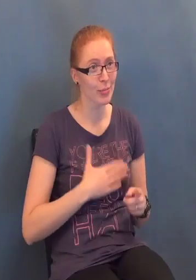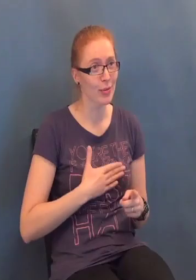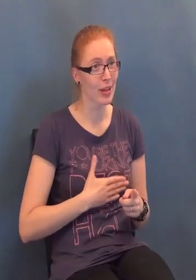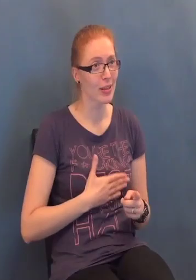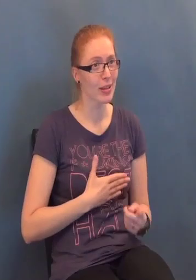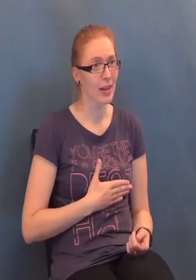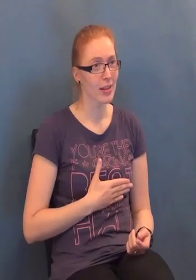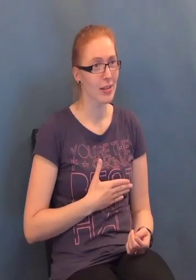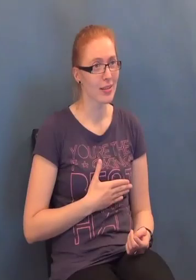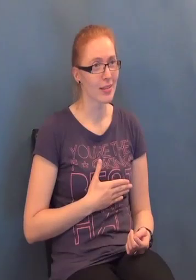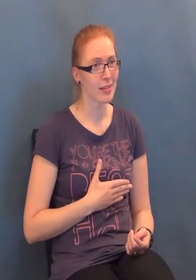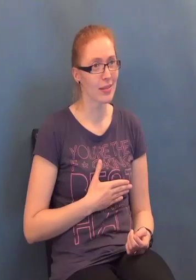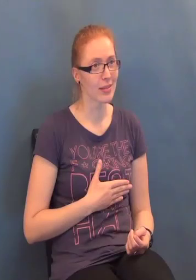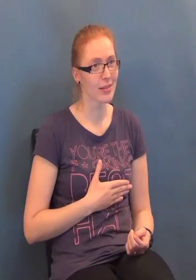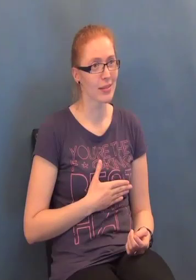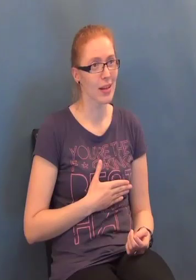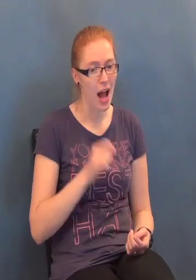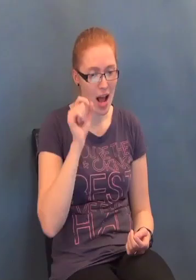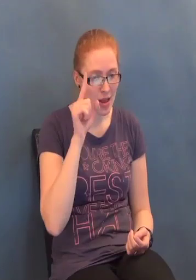Sobota wolna?